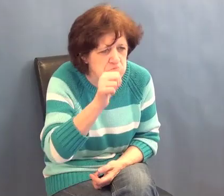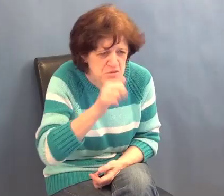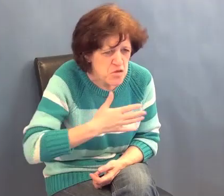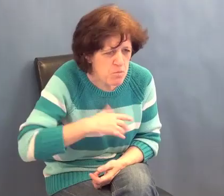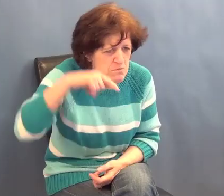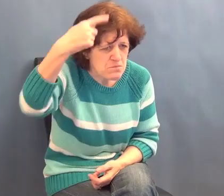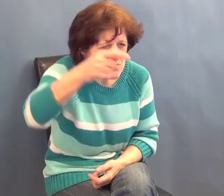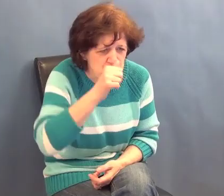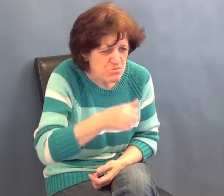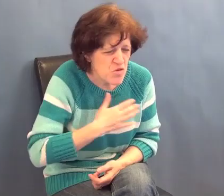Nie możesz w następną sobotę?